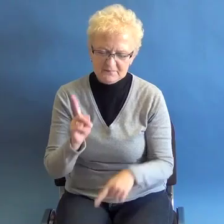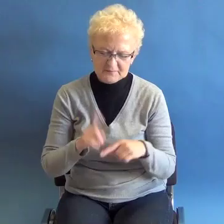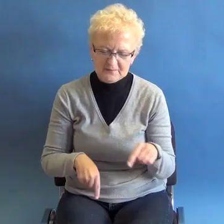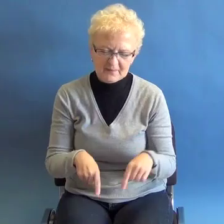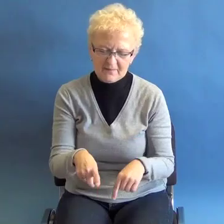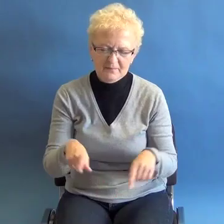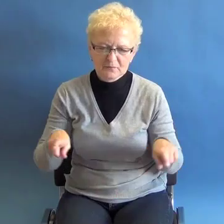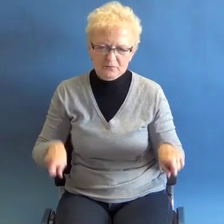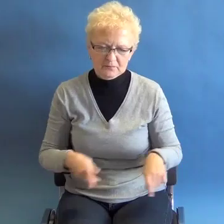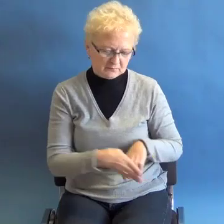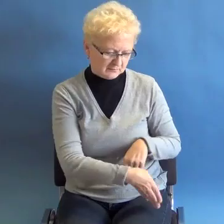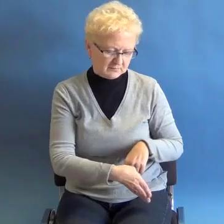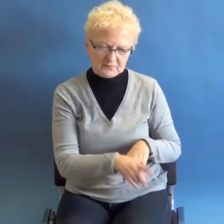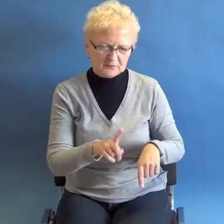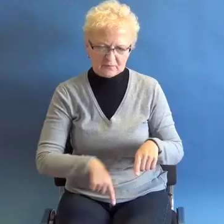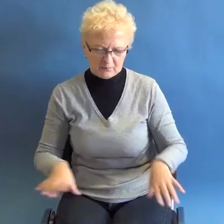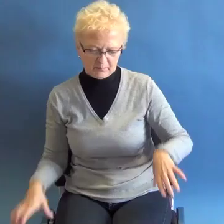Nie wolno siedzieć i piłować jednocześnie, bo można się przewrócić.